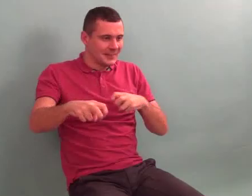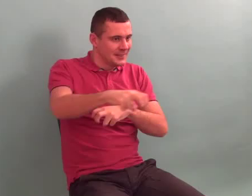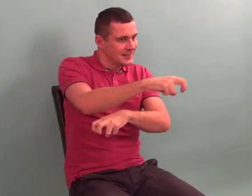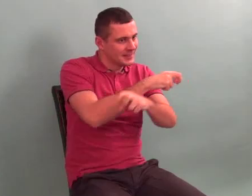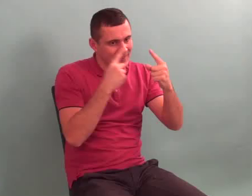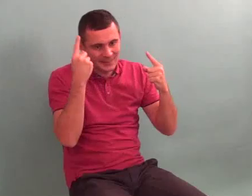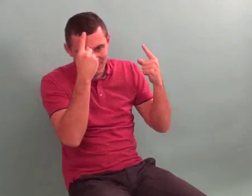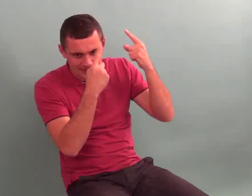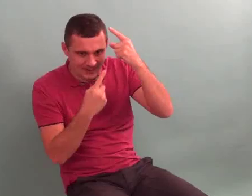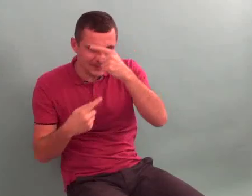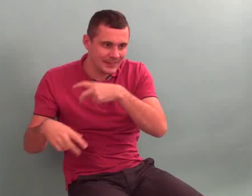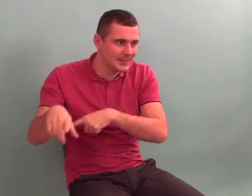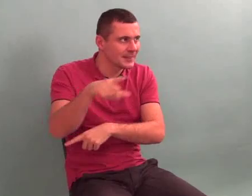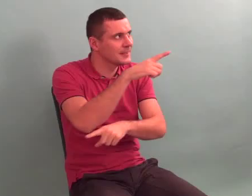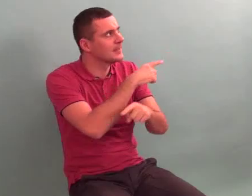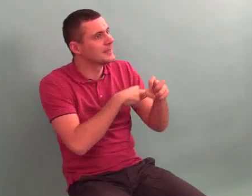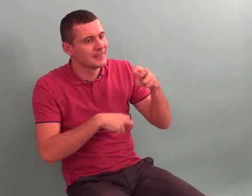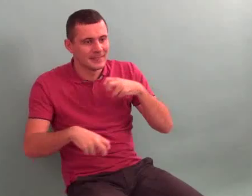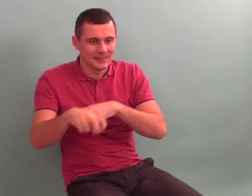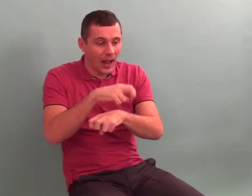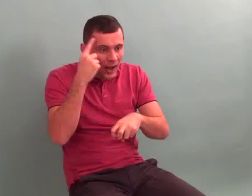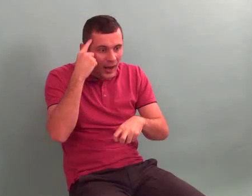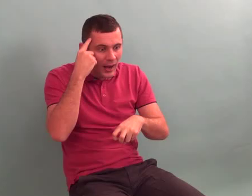Kot się zastanawia i rozgląda. Nagle wpada na pomysł.